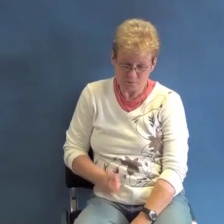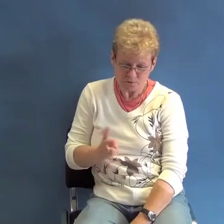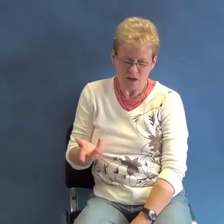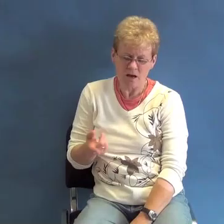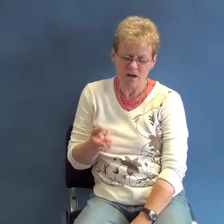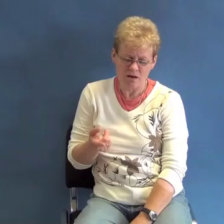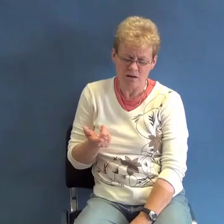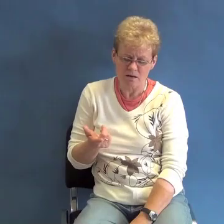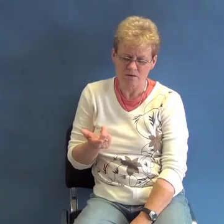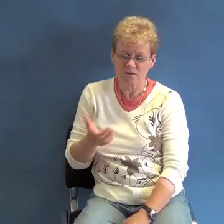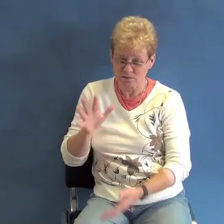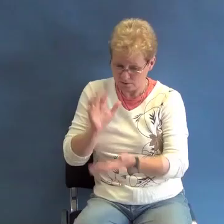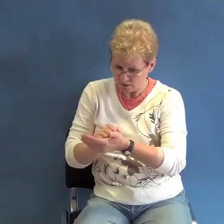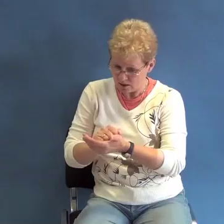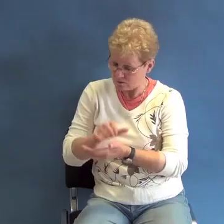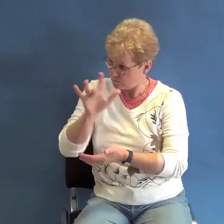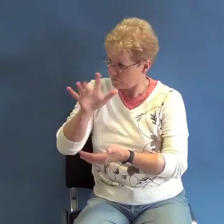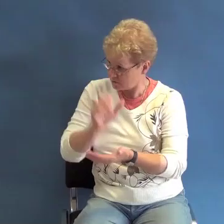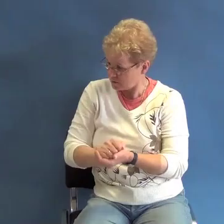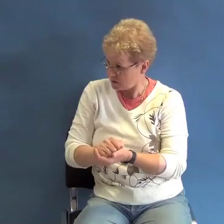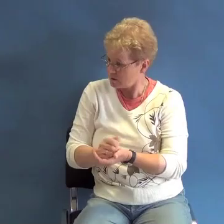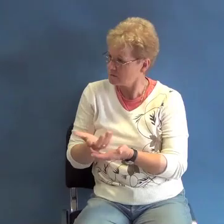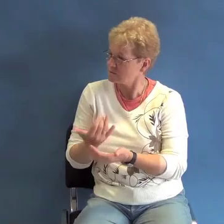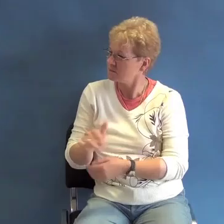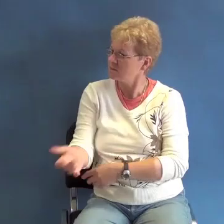Nie wolno, czy w środku zajęte...zajęte czy jak?